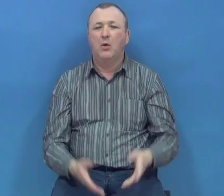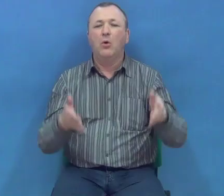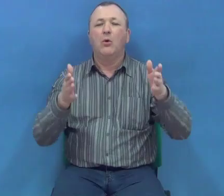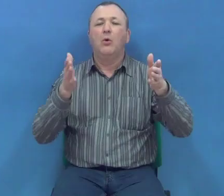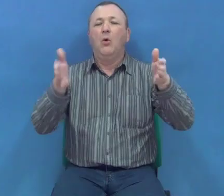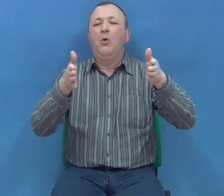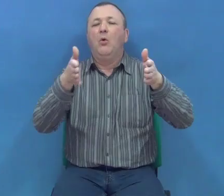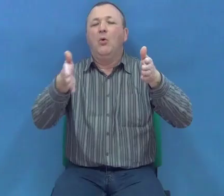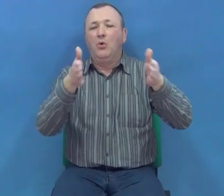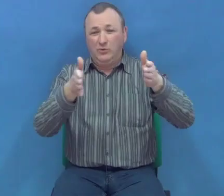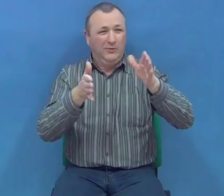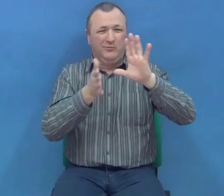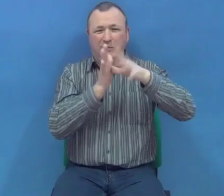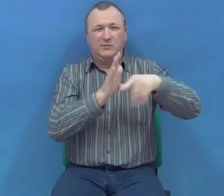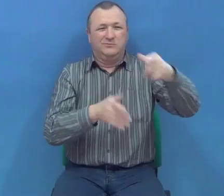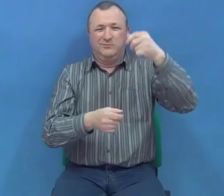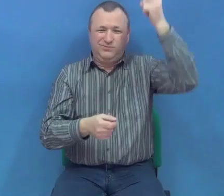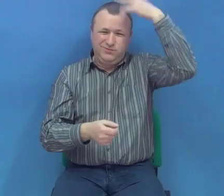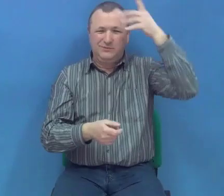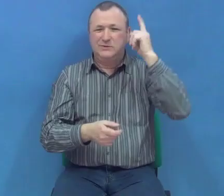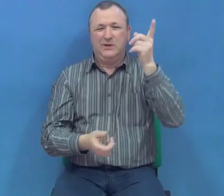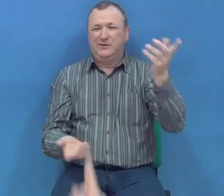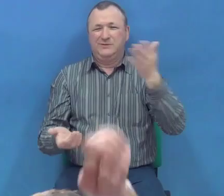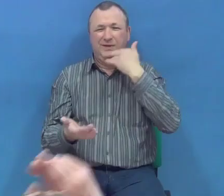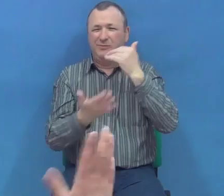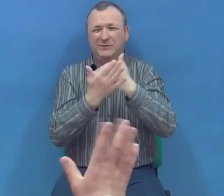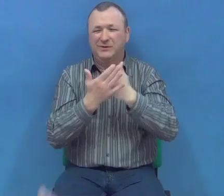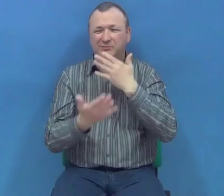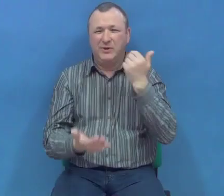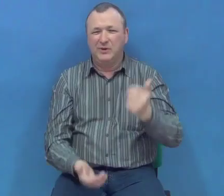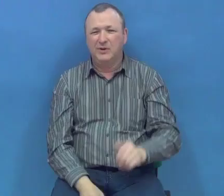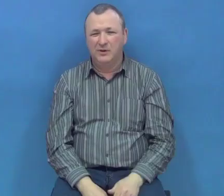Na ulicy w mieście nie ma prysznica, nic takiego nie ma w ogóle, nawet w przepisach.